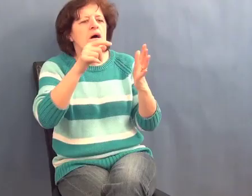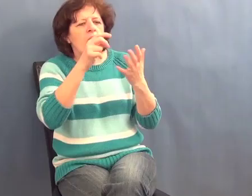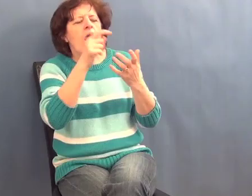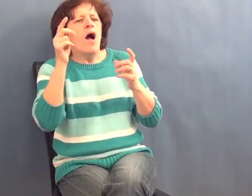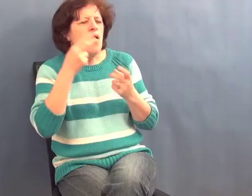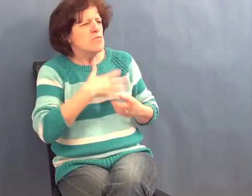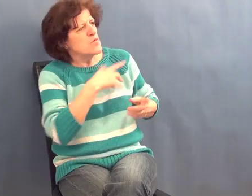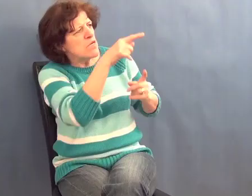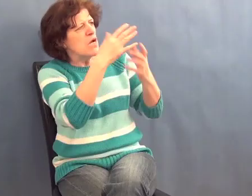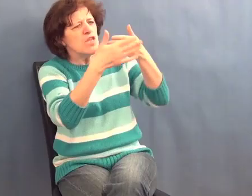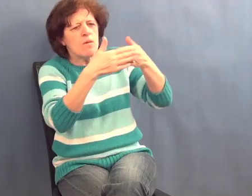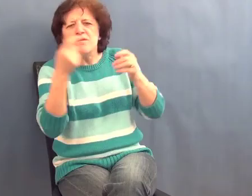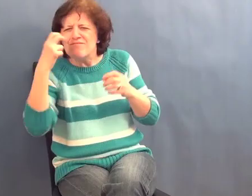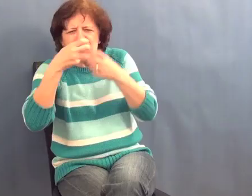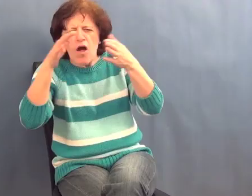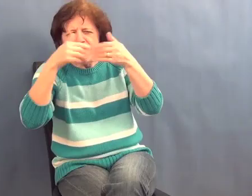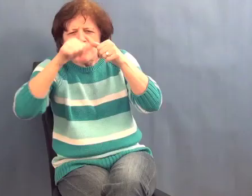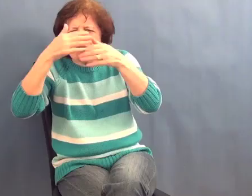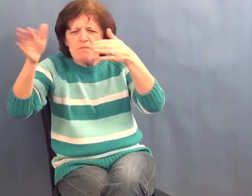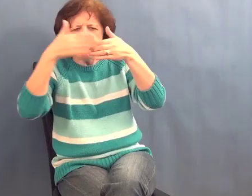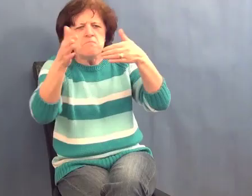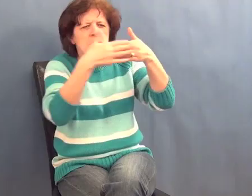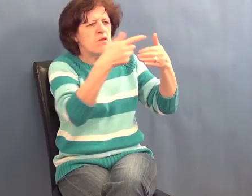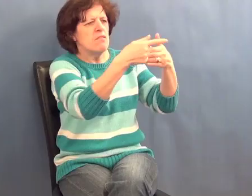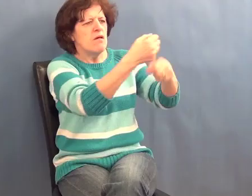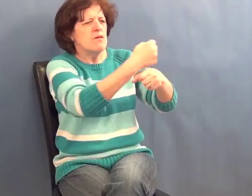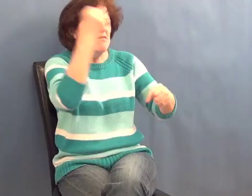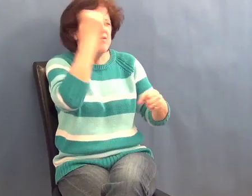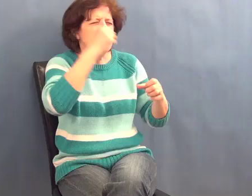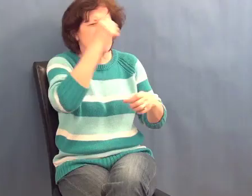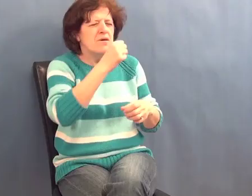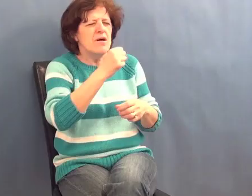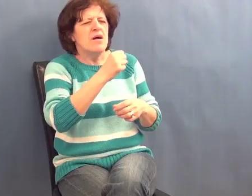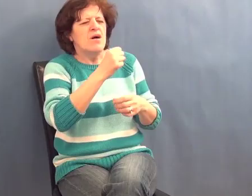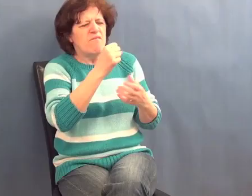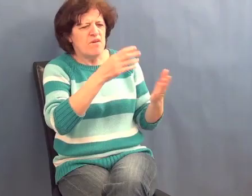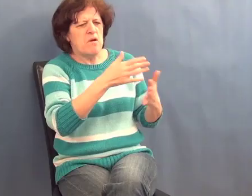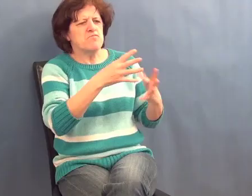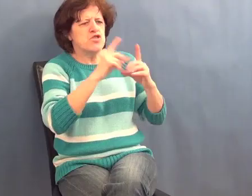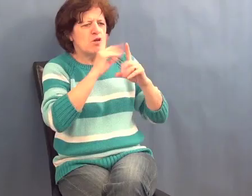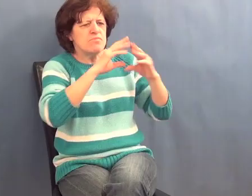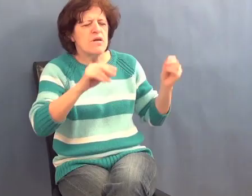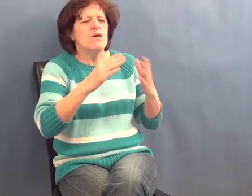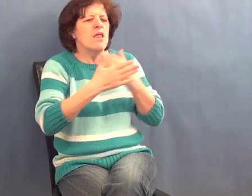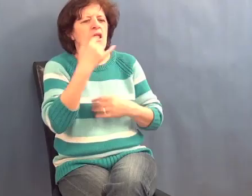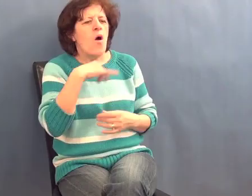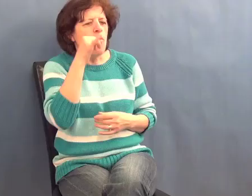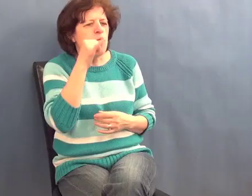Czuli i sprawdzali każde drzwi, otwierali i jednych nie mogli otworzyć. Walili w drzwi i nagle alarm się wyłączył. Było w porządku. Okazuje się, że ktoś tam palił papierosy.